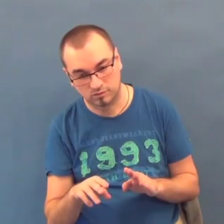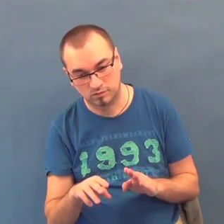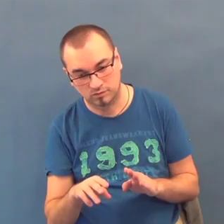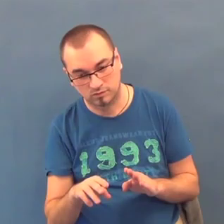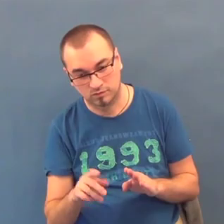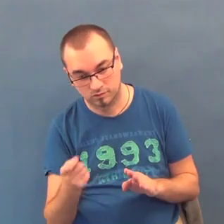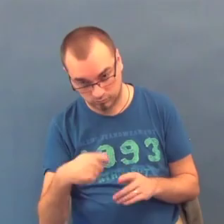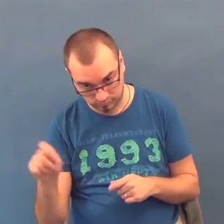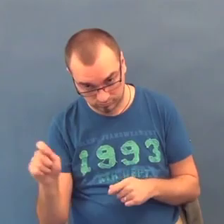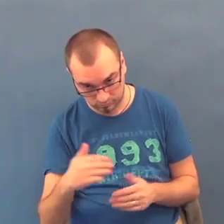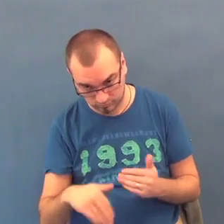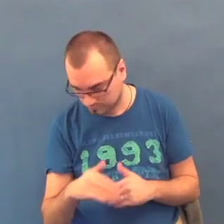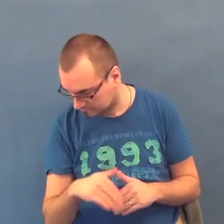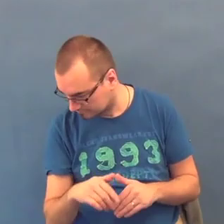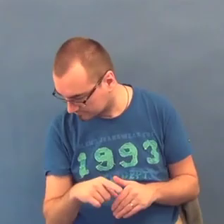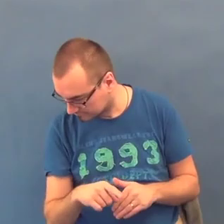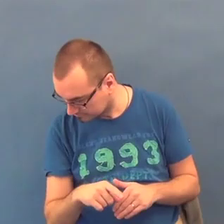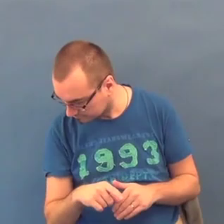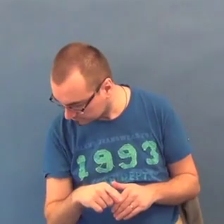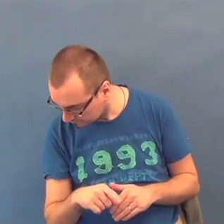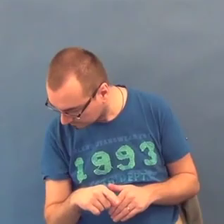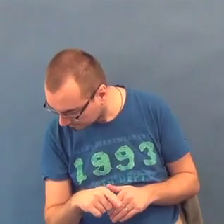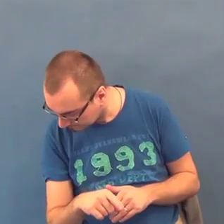Wyjeżdżasz w góry?